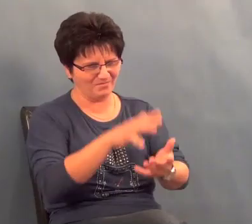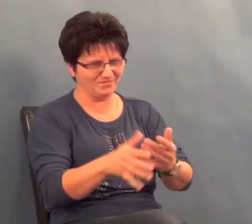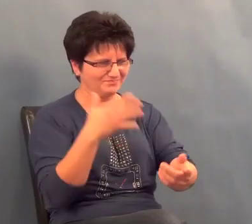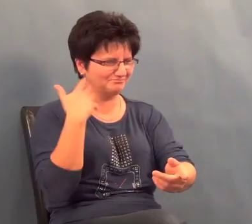Jestem ślepa.